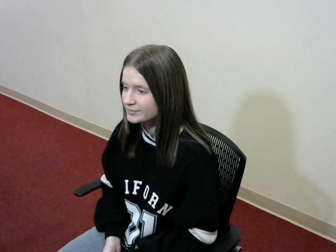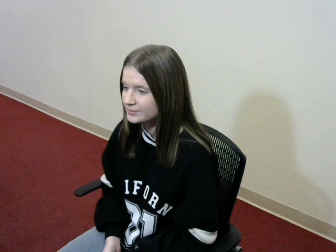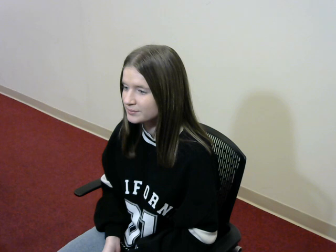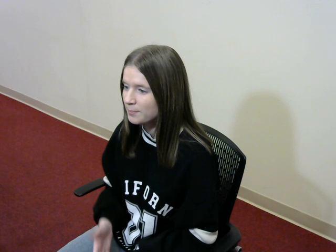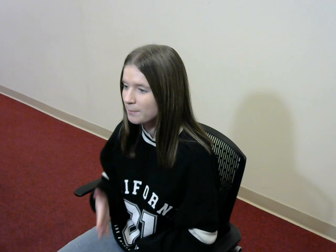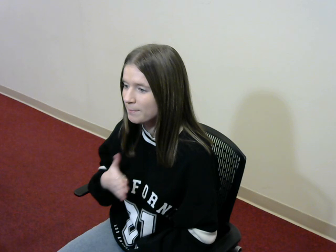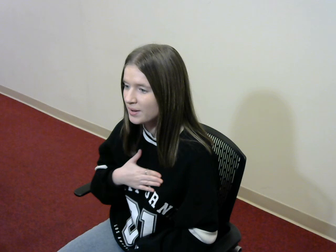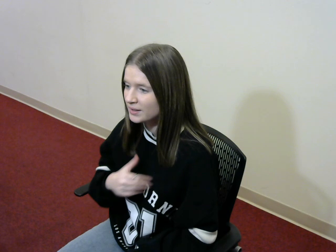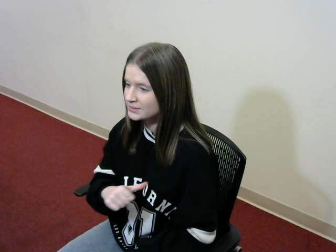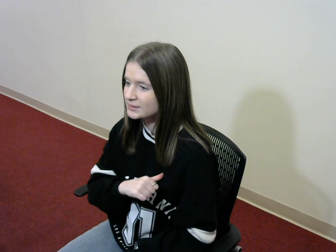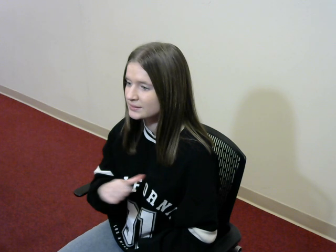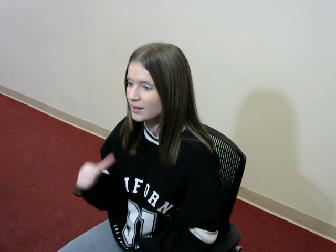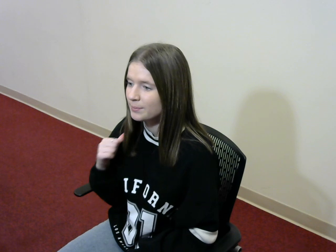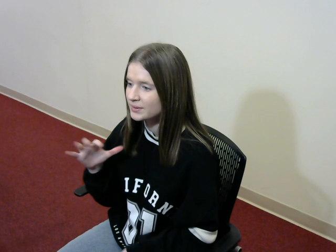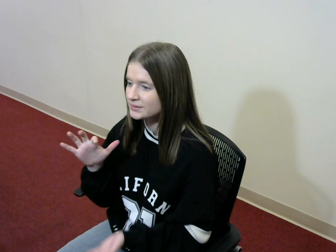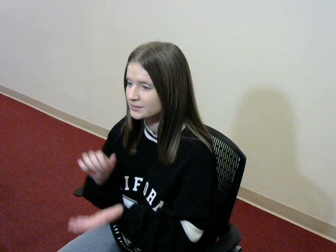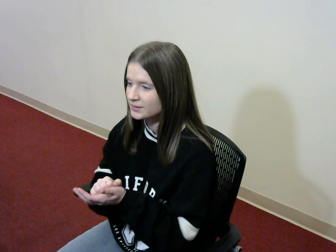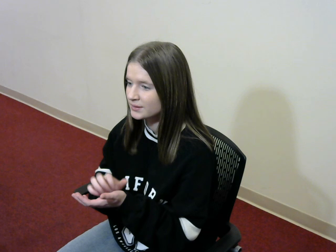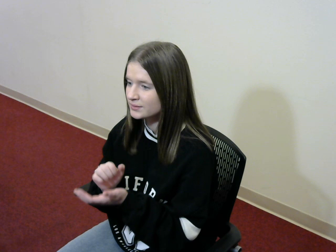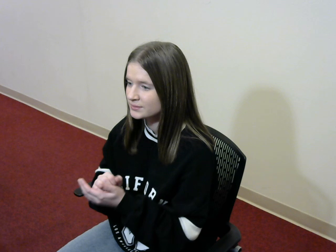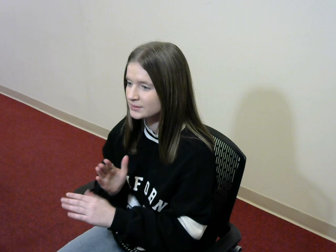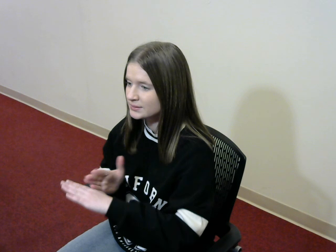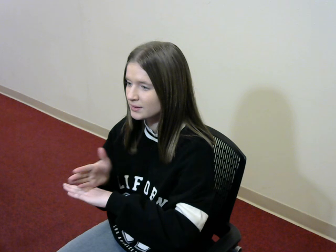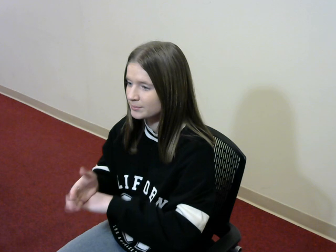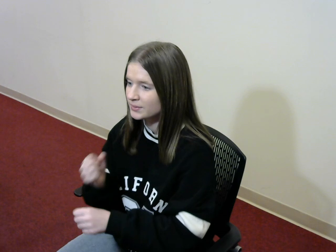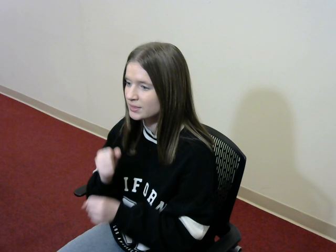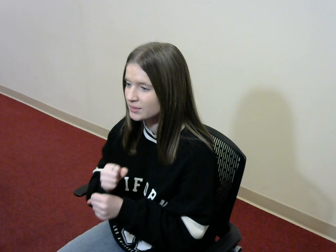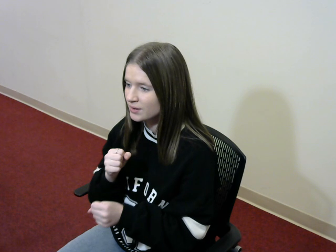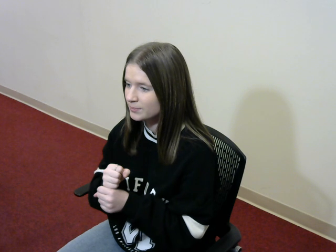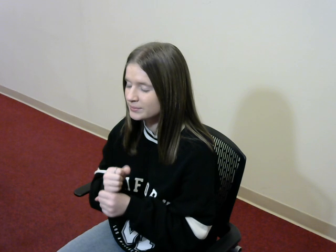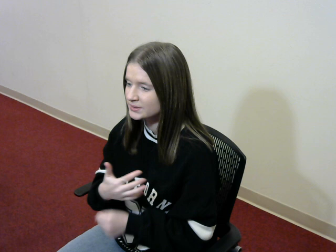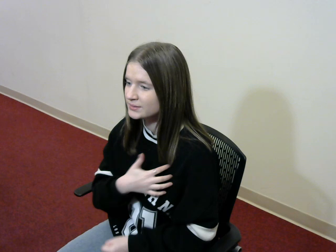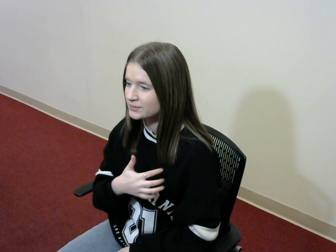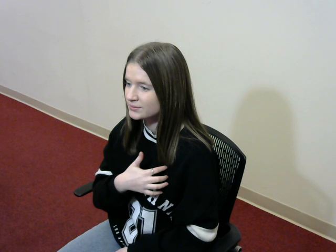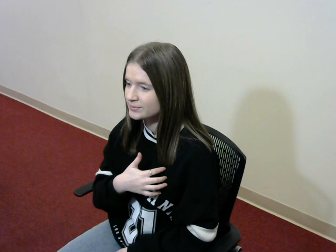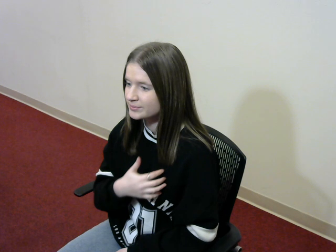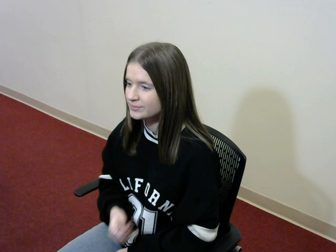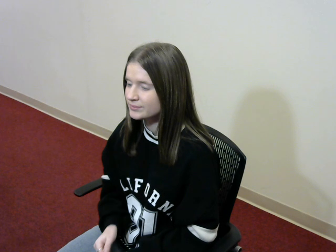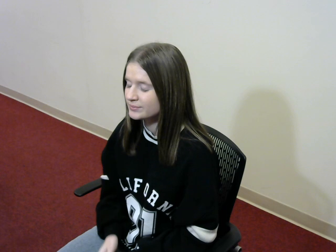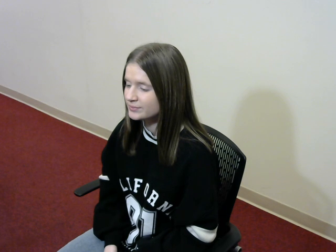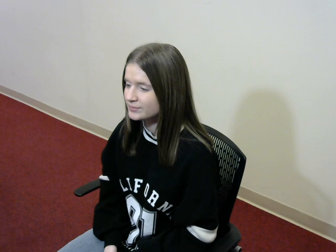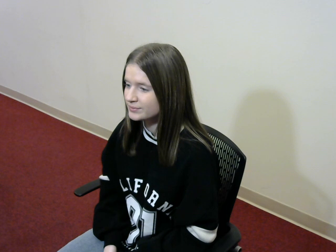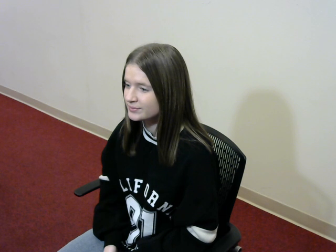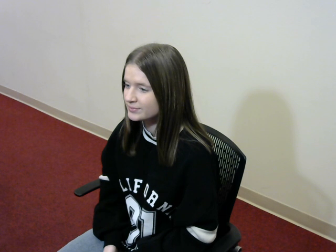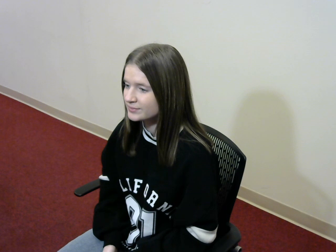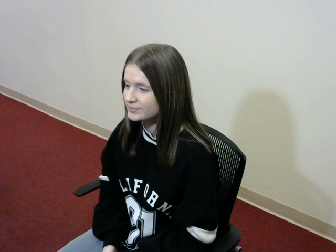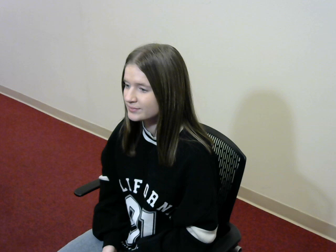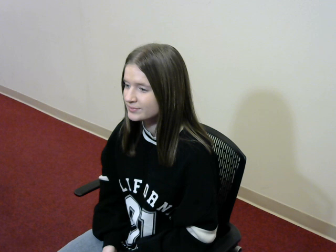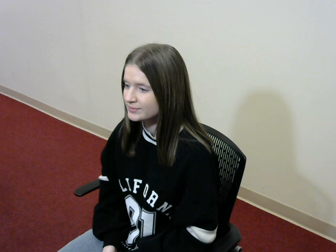Mən özünüməşğulluğa müraciət etmək istəyirəm